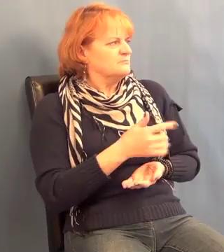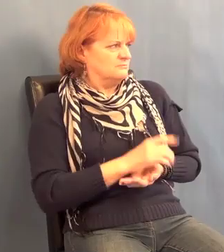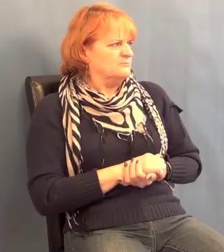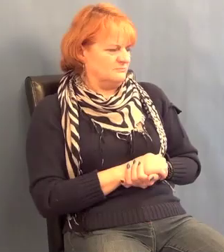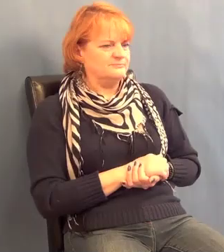Miejsce nie?